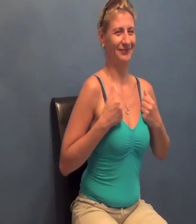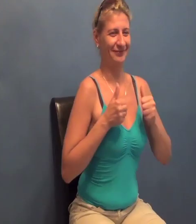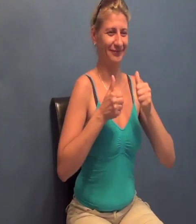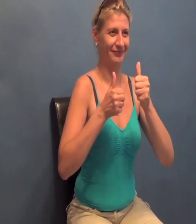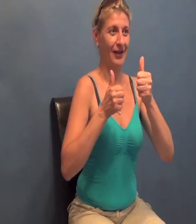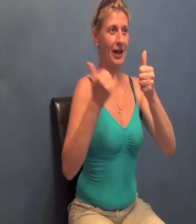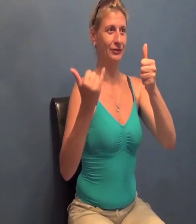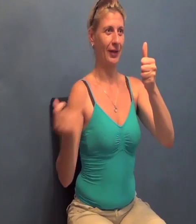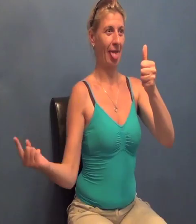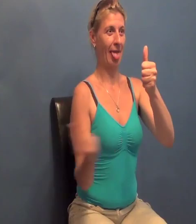Przy nim pojawia się dziecko.